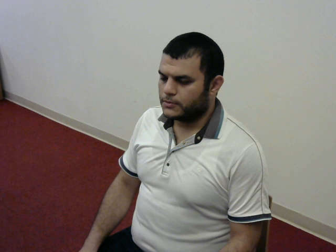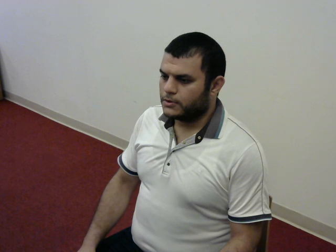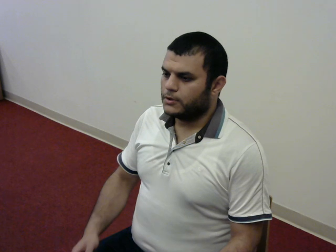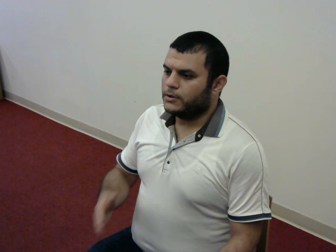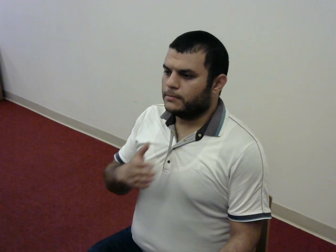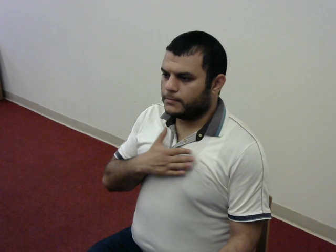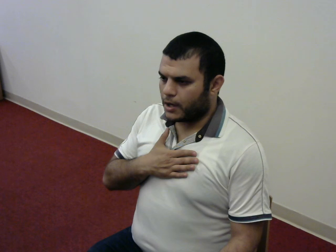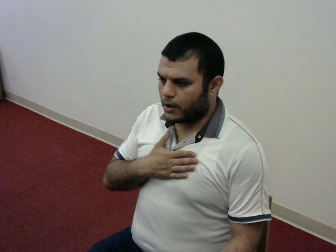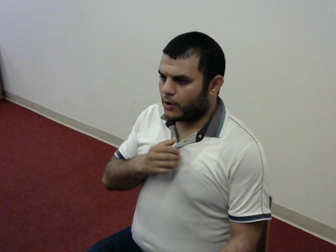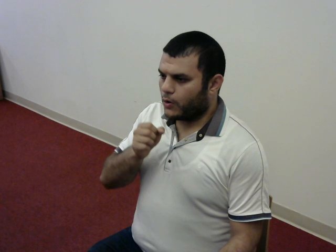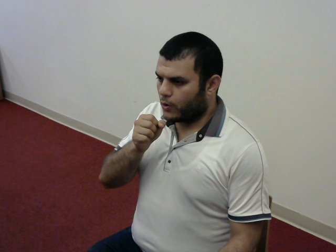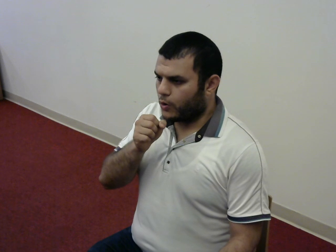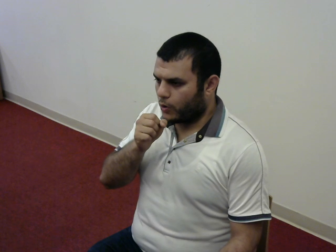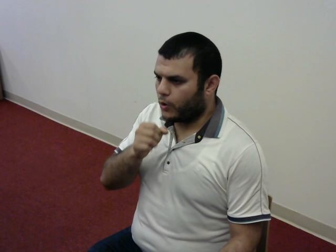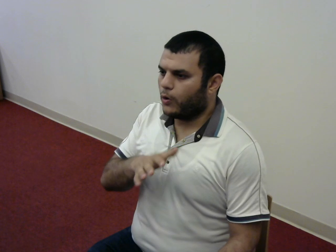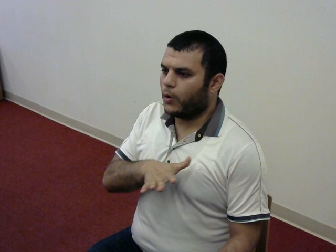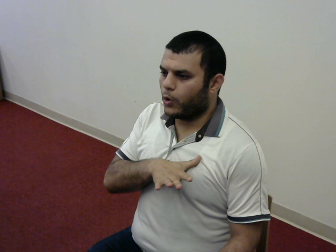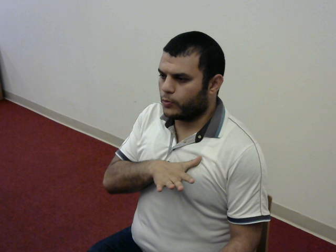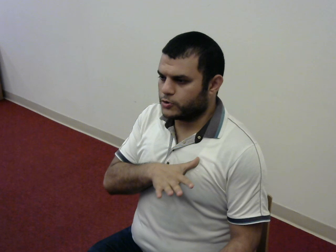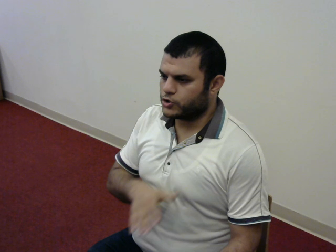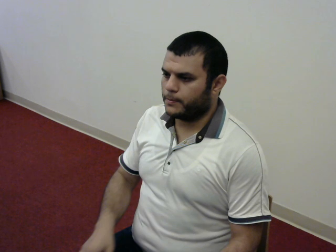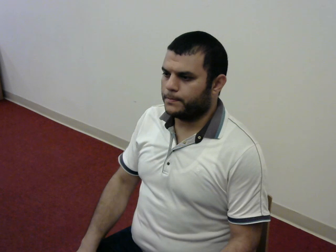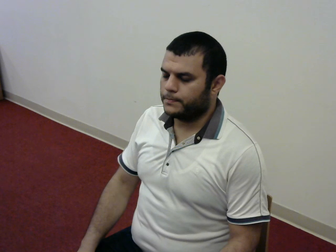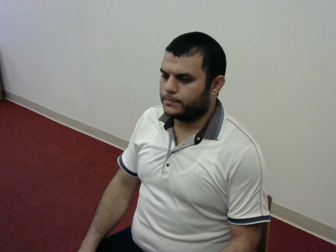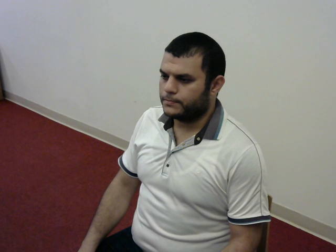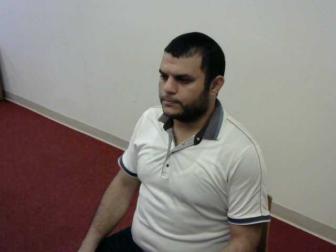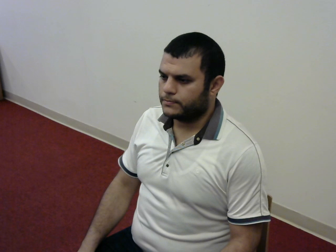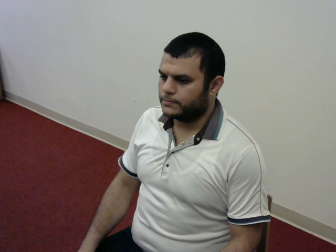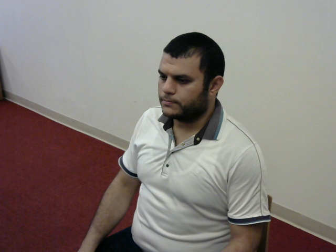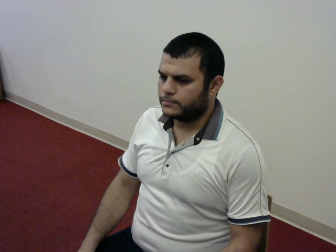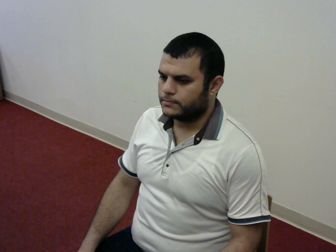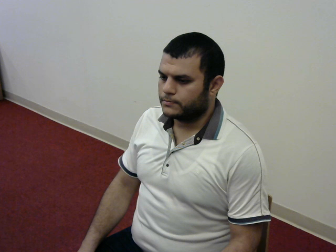Mən zökəm olmuşam